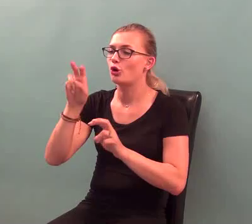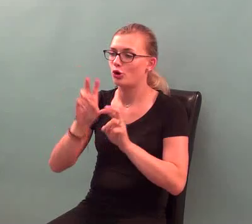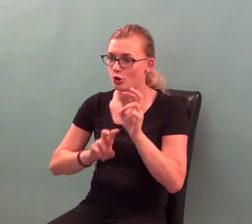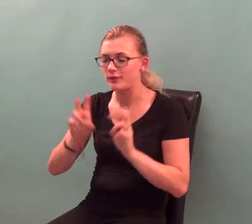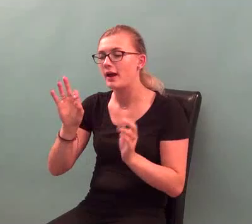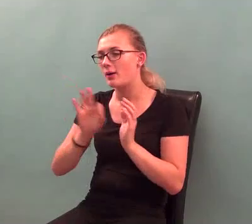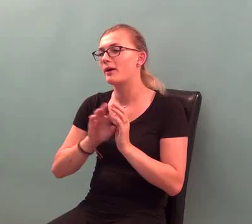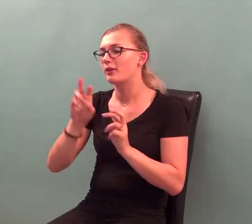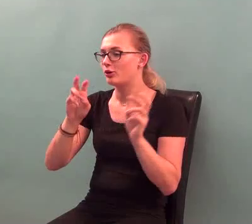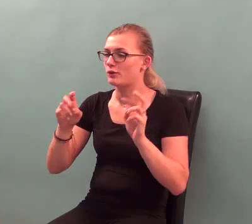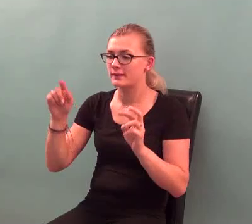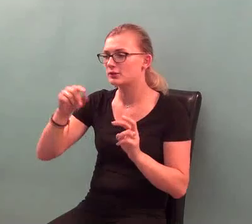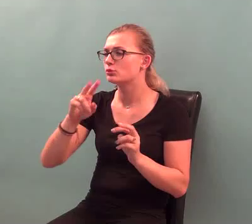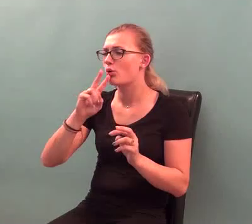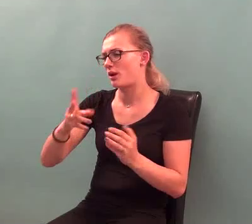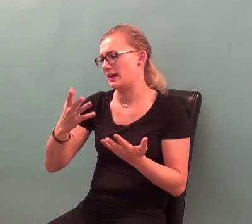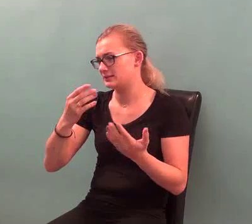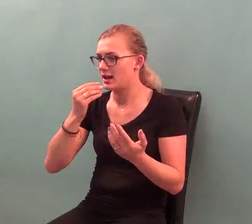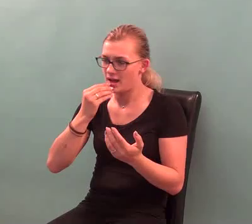Akurat w hotelu jest kolacja, jedzą.